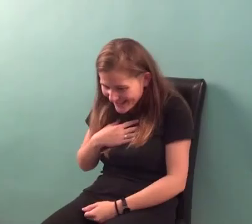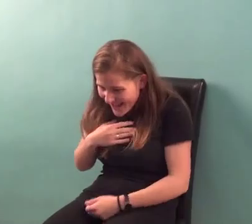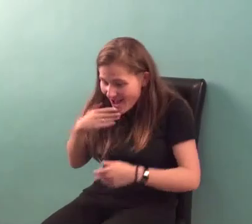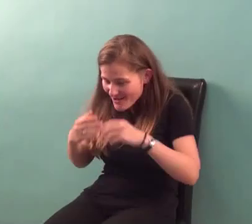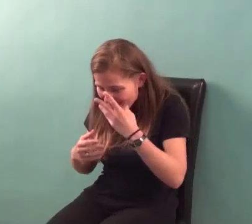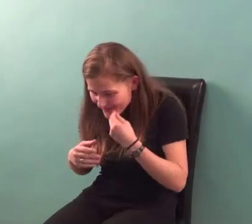Tak wygląda.